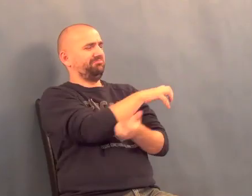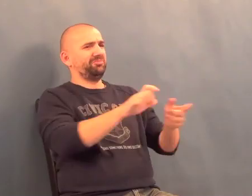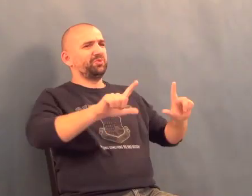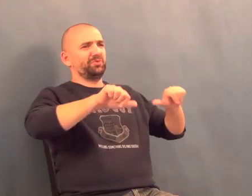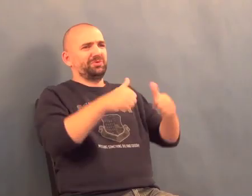"Co się stało?"